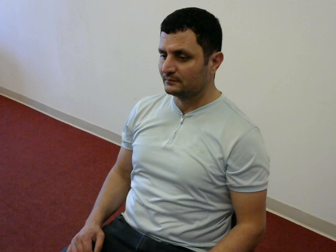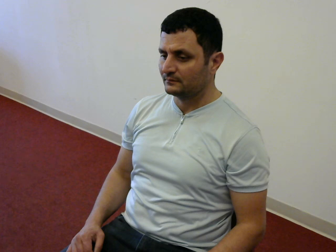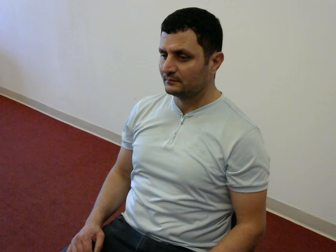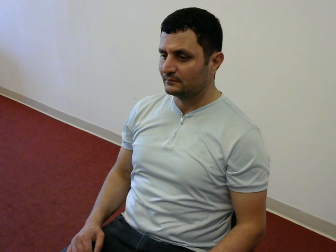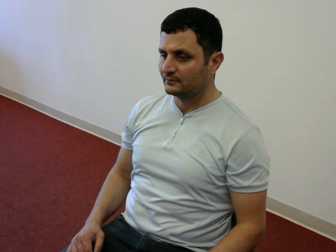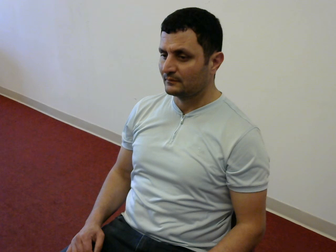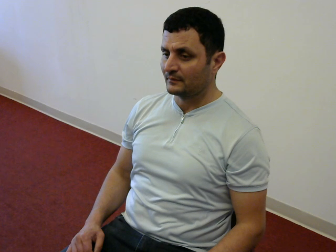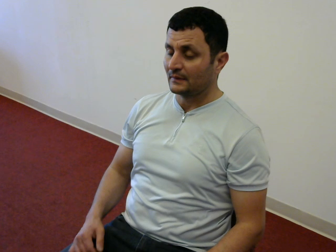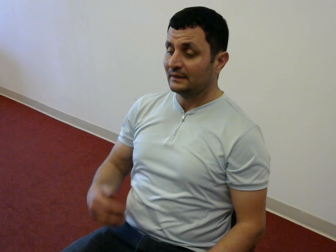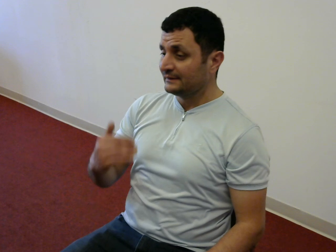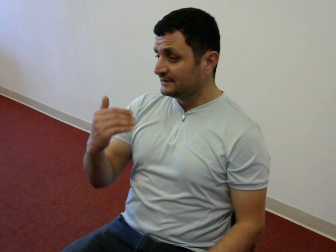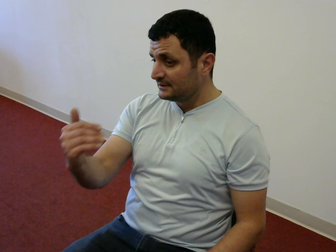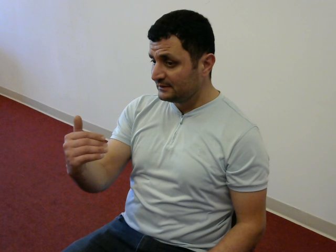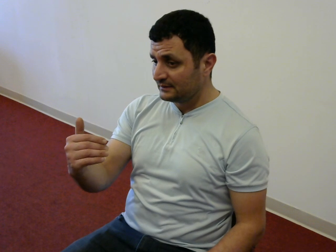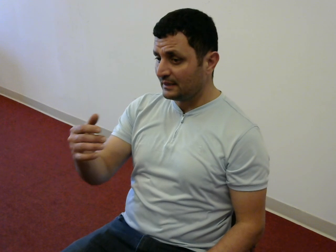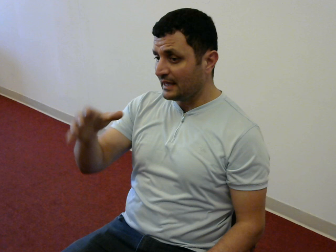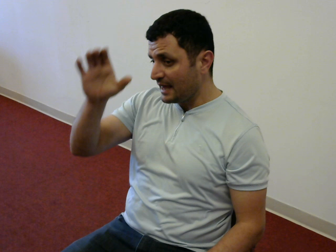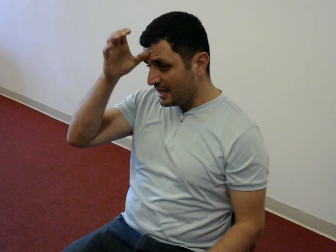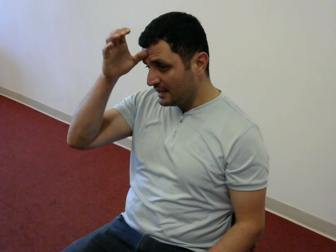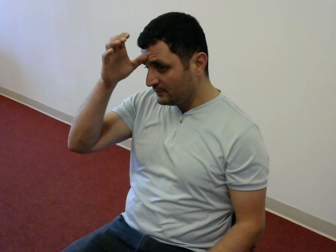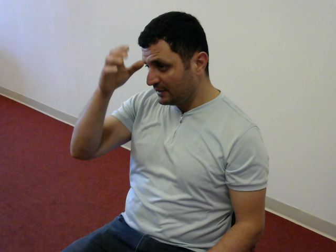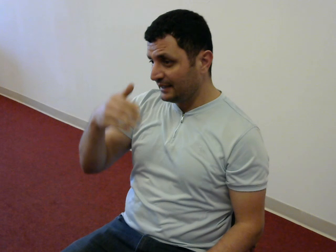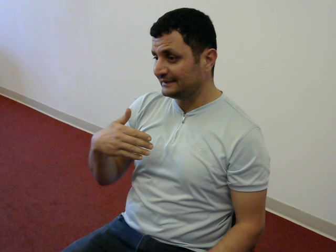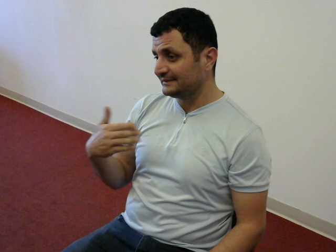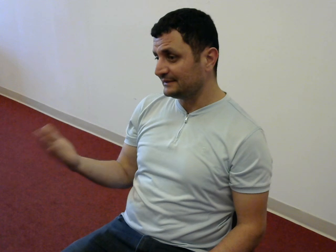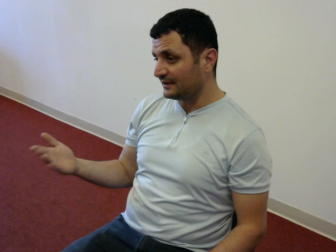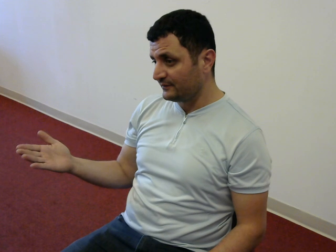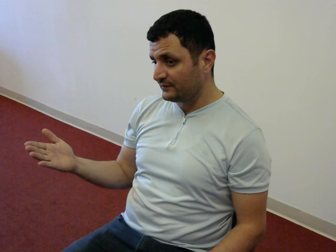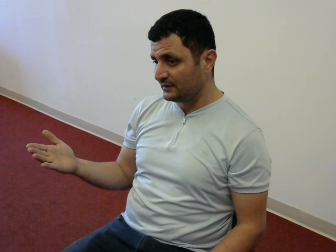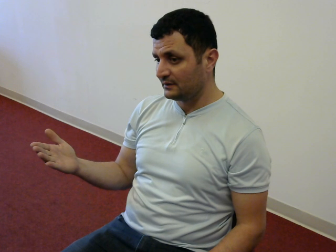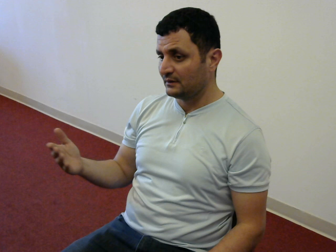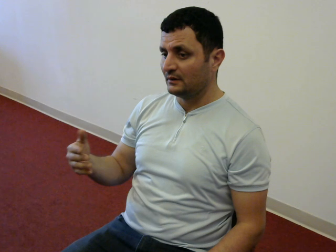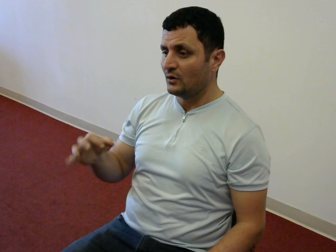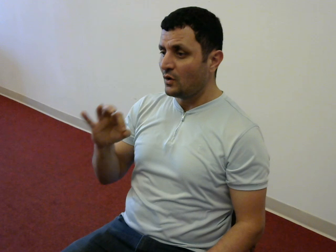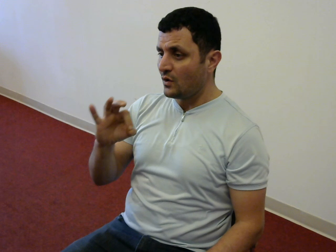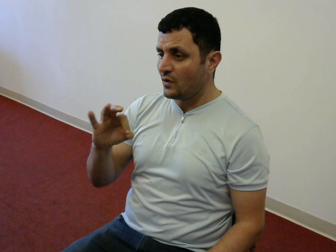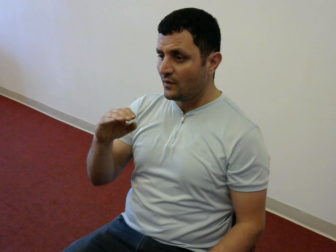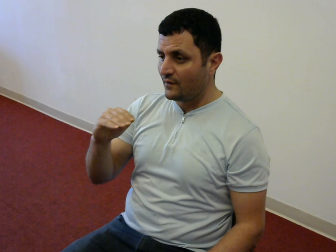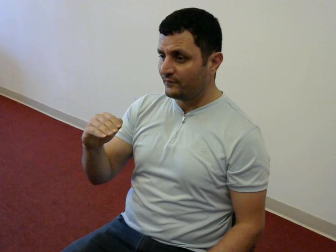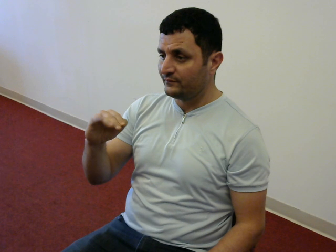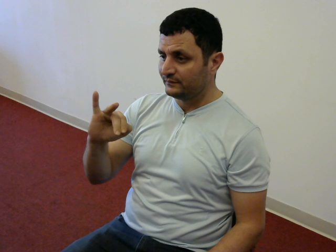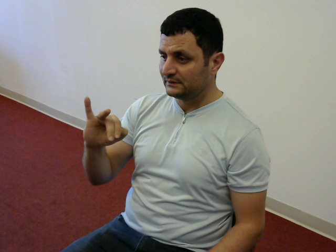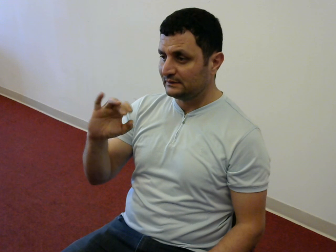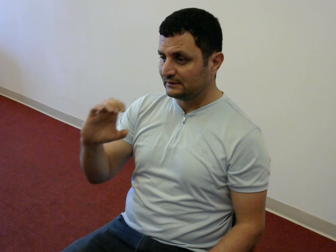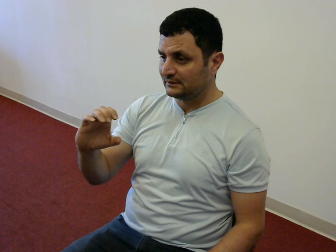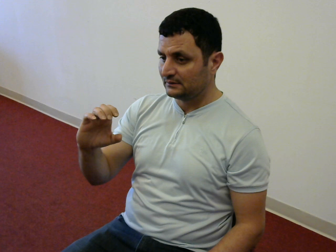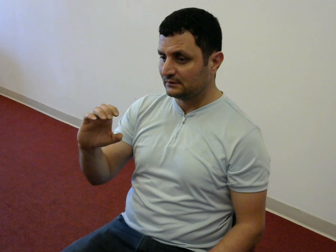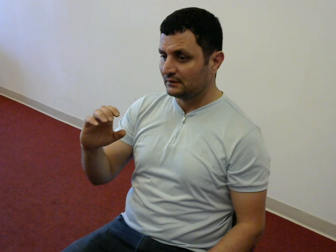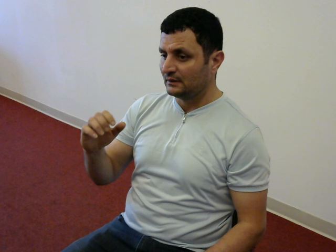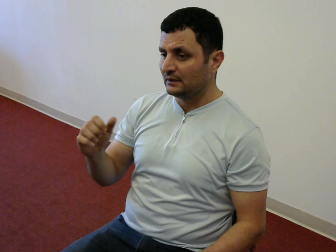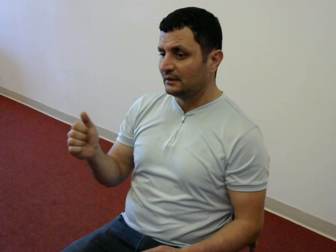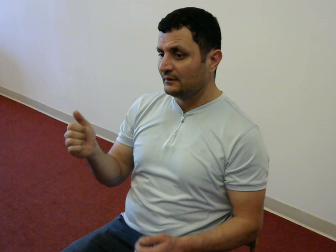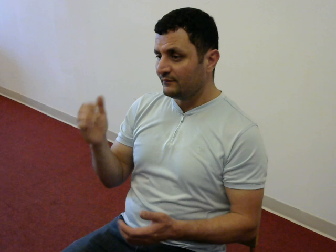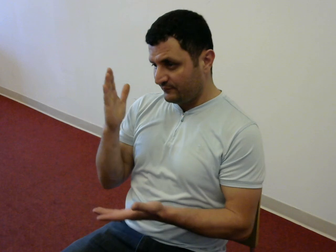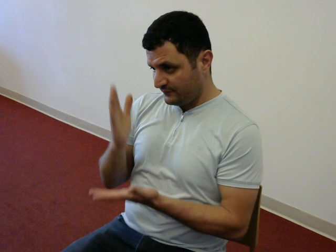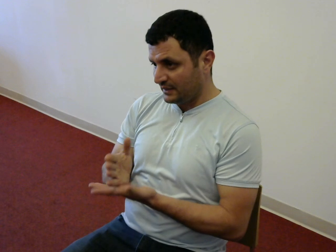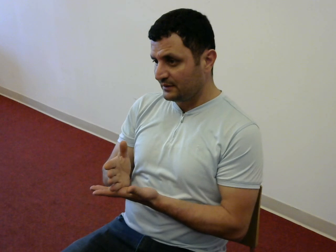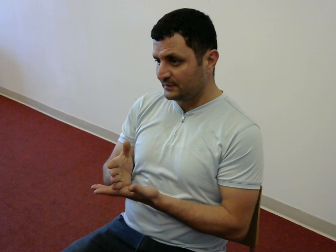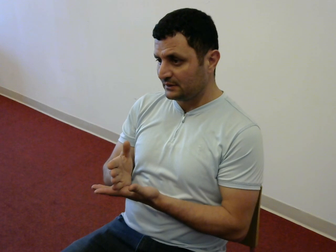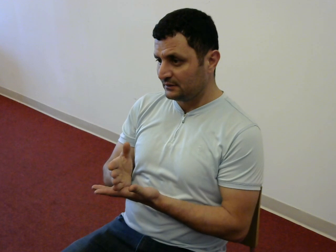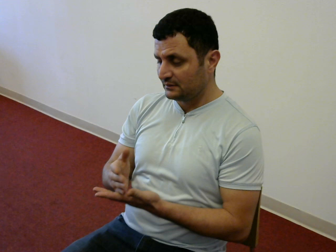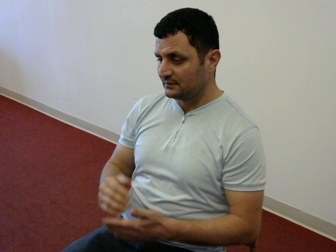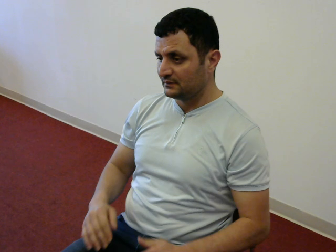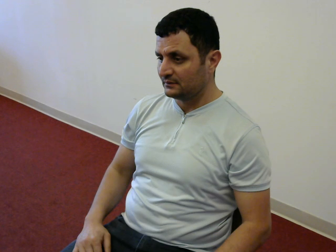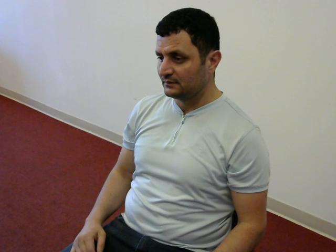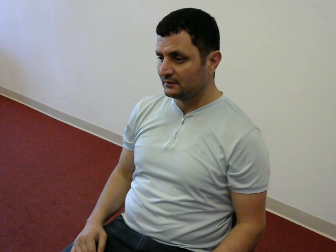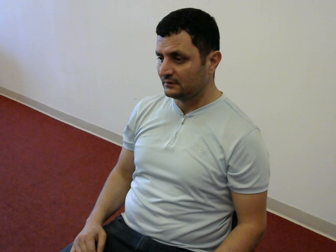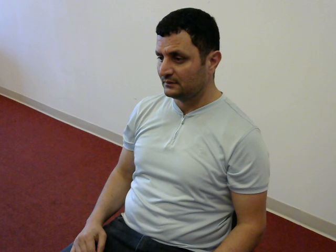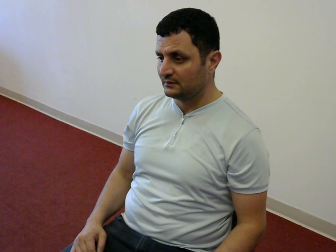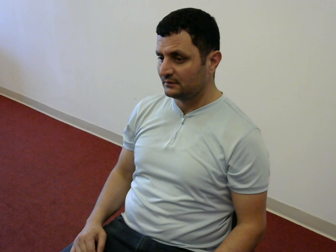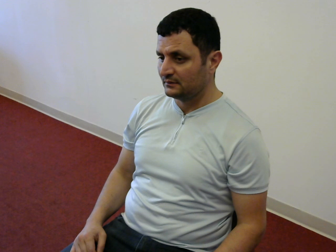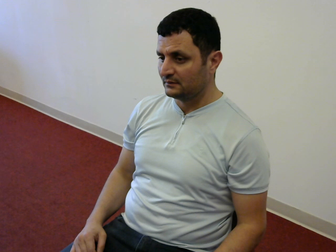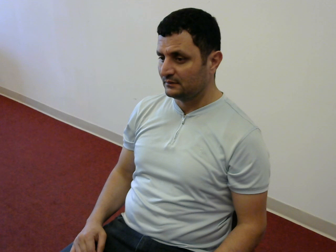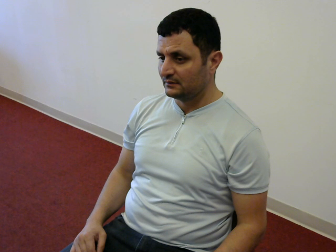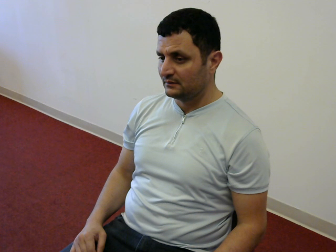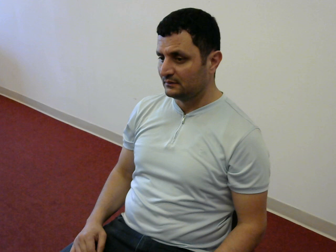Sizin Elmlər Akademiyası tərəfdə ofisiniz varmı?